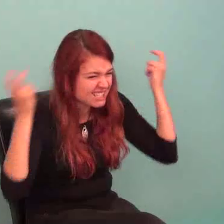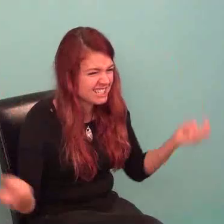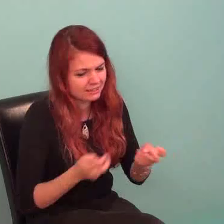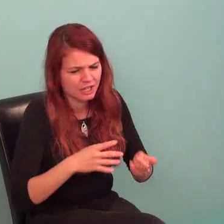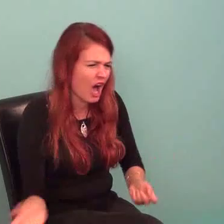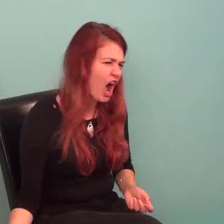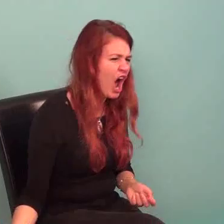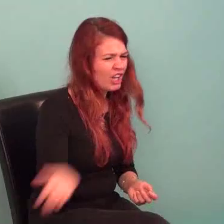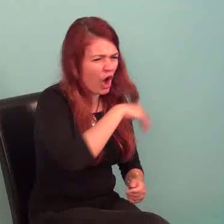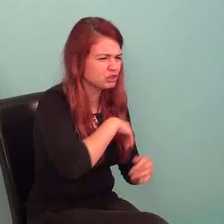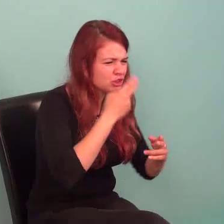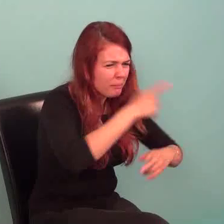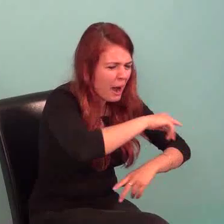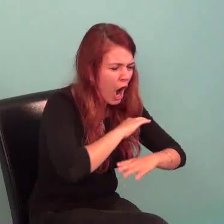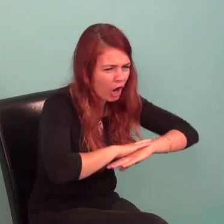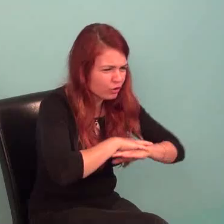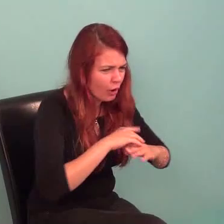Mówi do psa: chodź, zobaczymy przez okno.